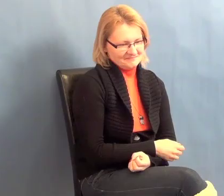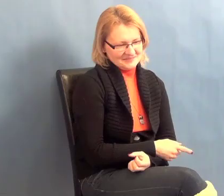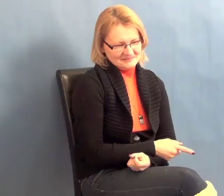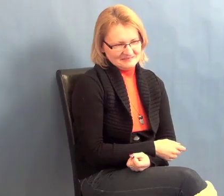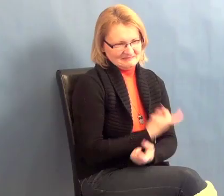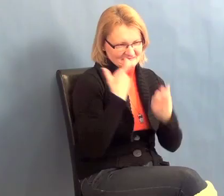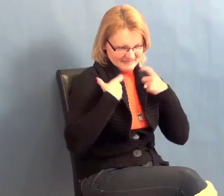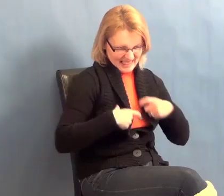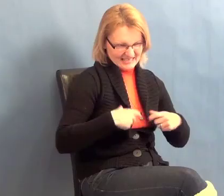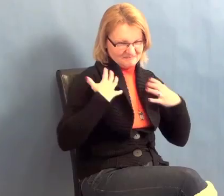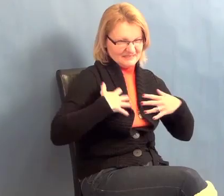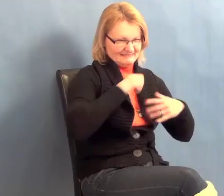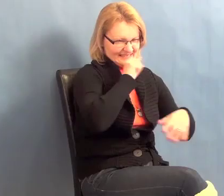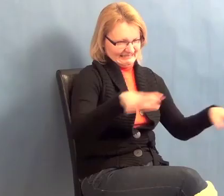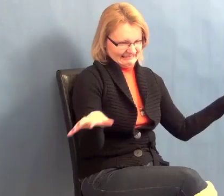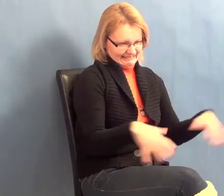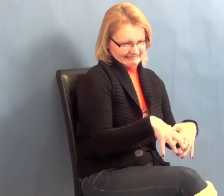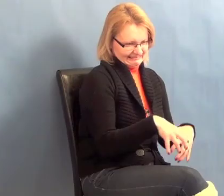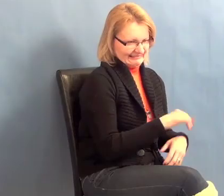Na wsi ludzie są skąpi, jeśli chodzi o kąpiel.